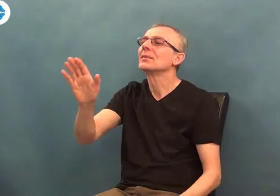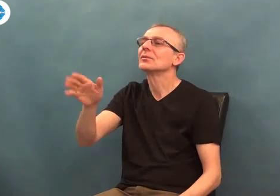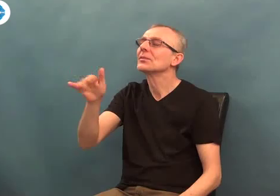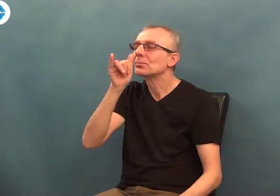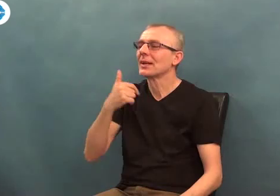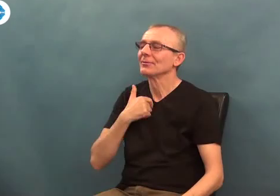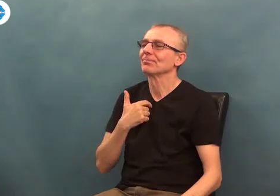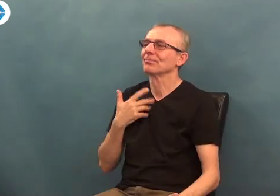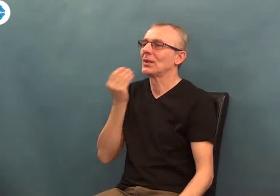Jadę nad morze.